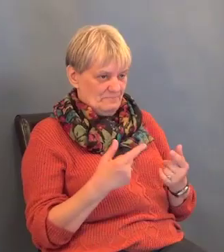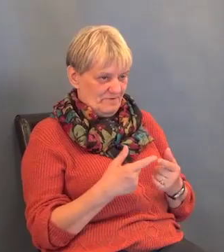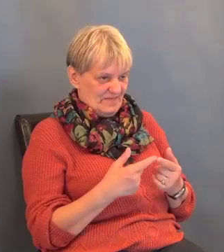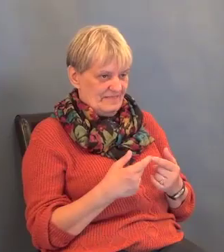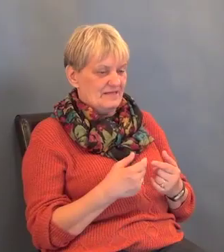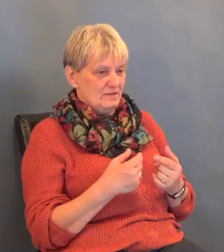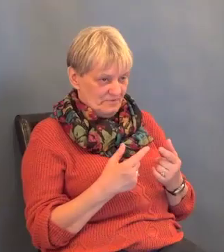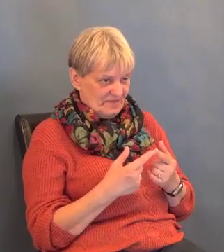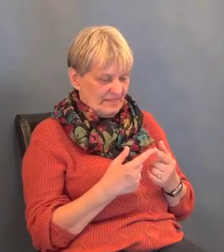Odpowiada?